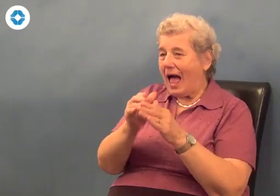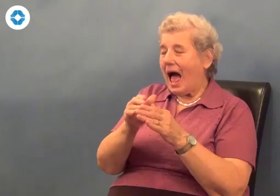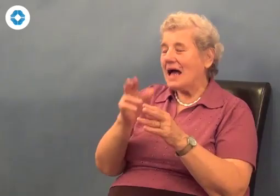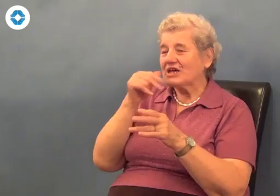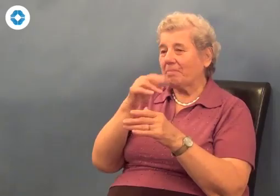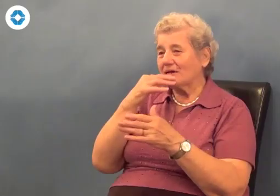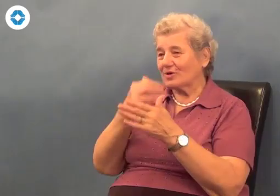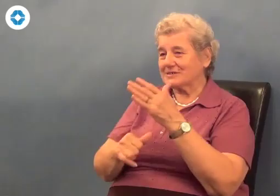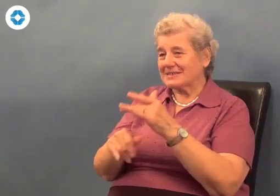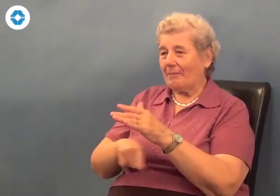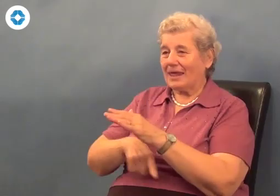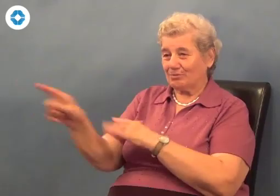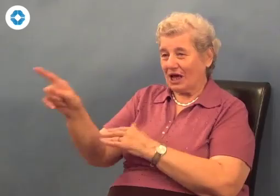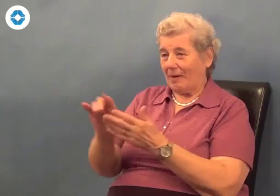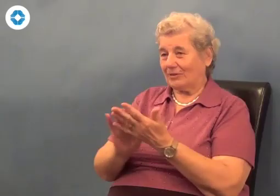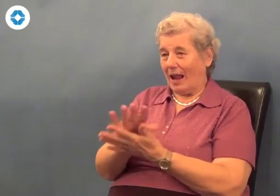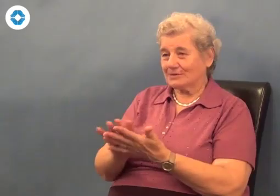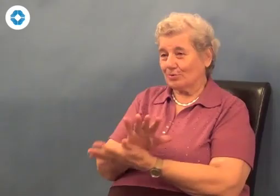Żaba skorzystała z tego i uciekła do lasu.